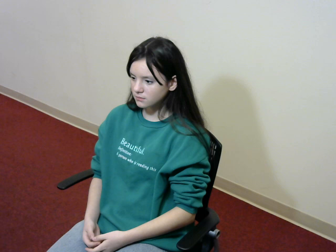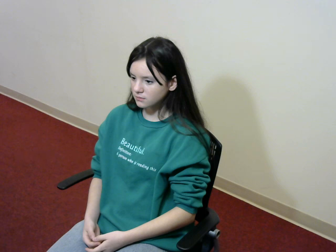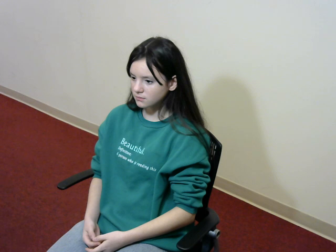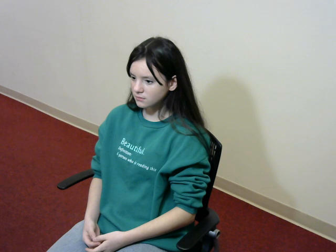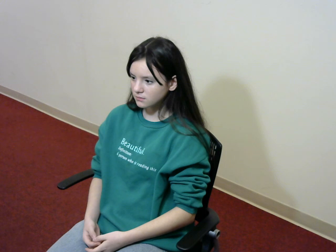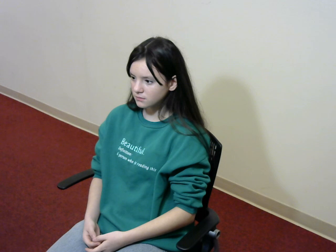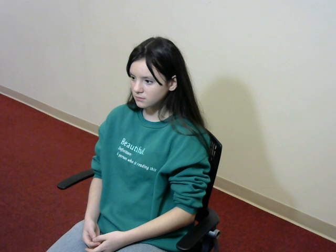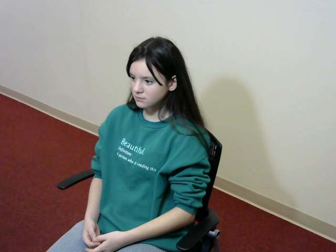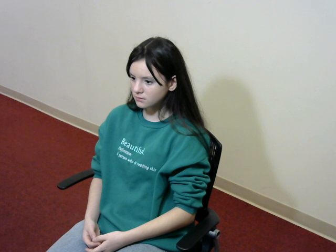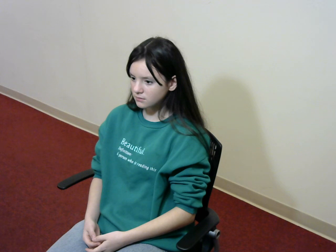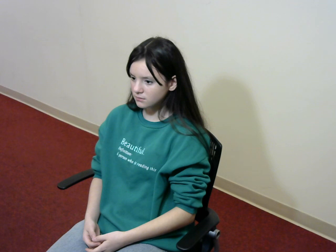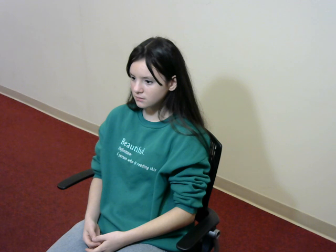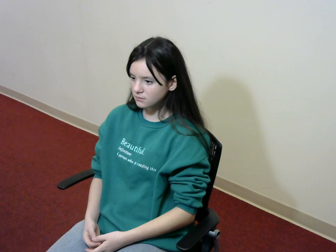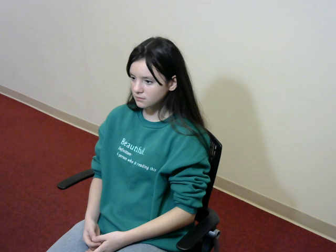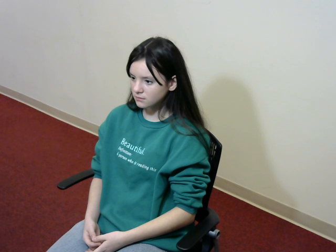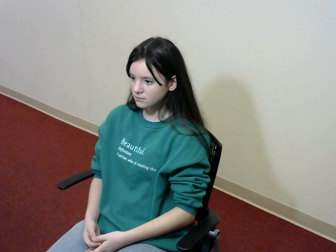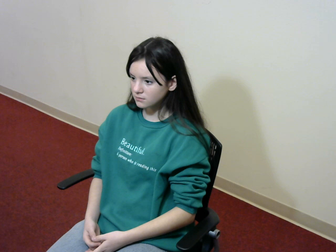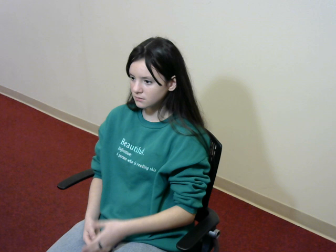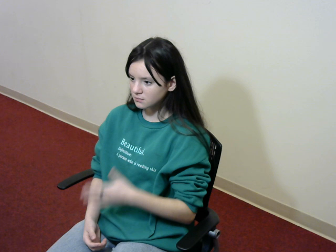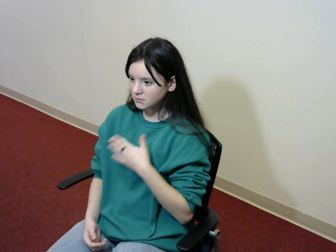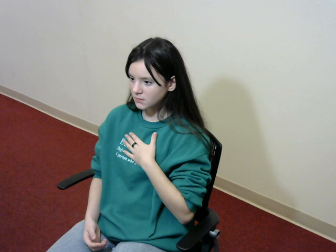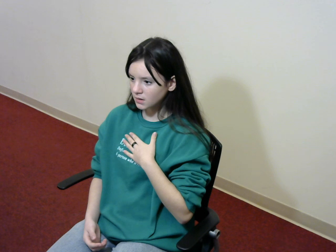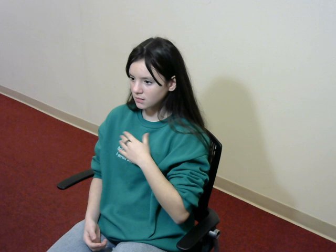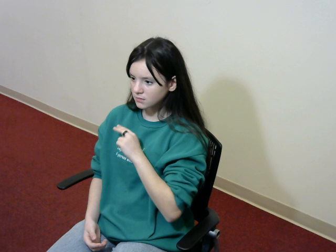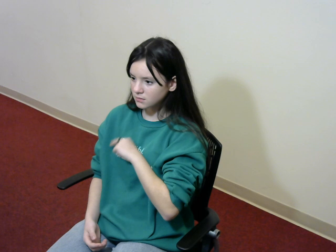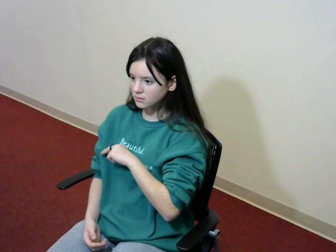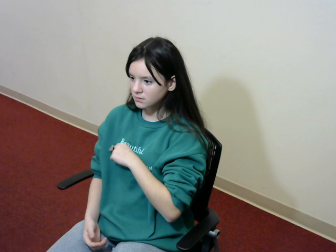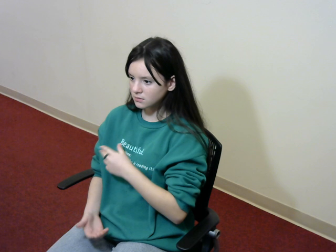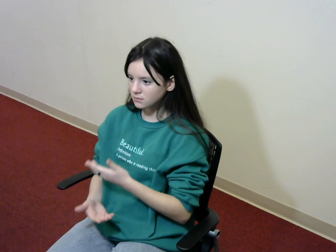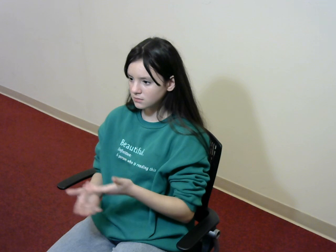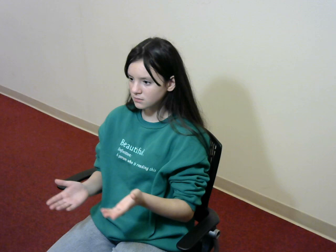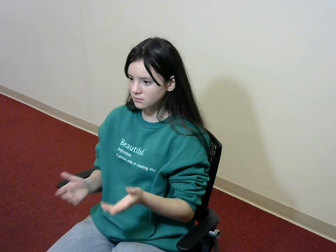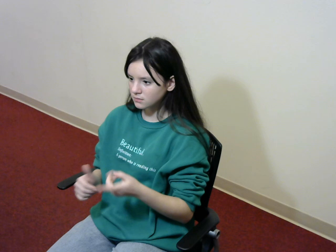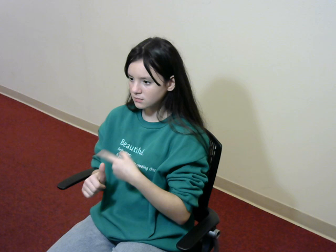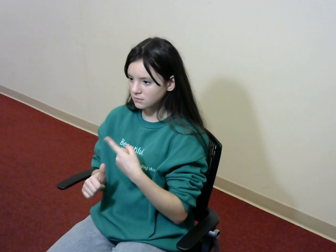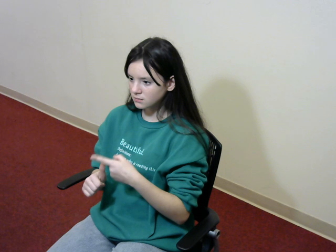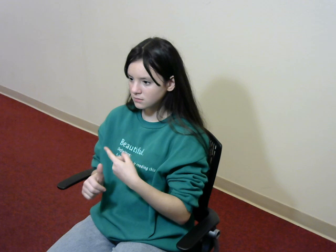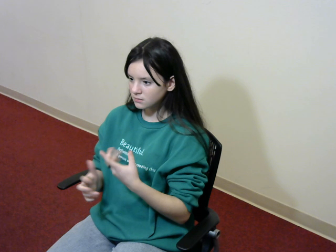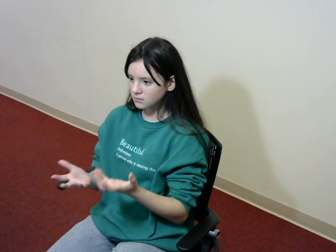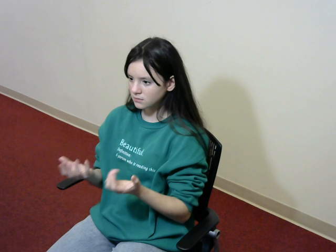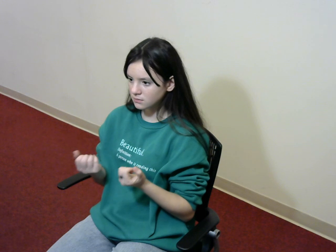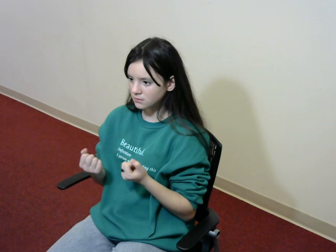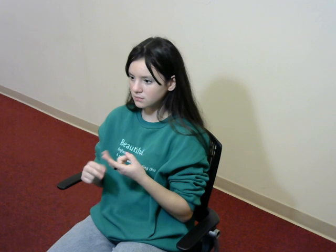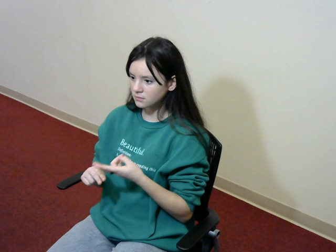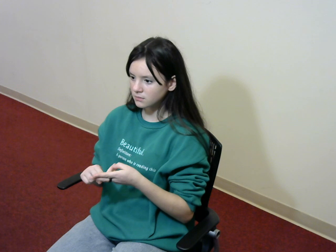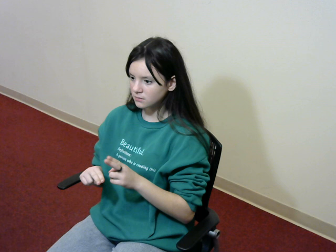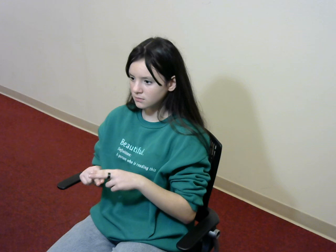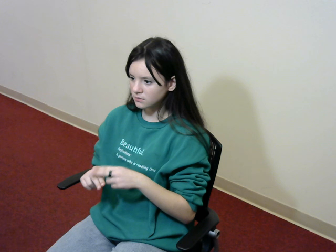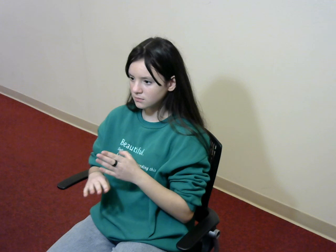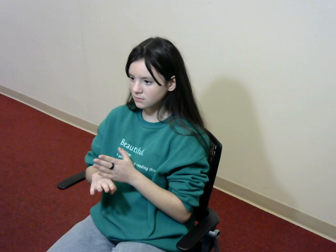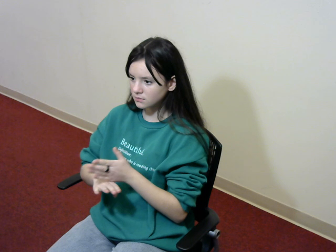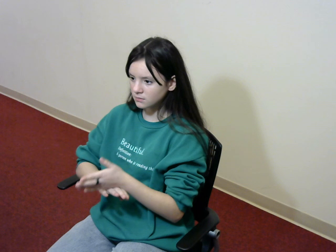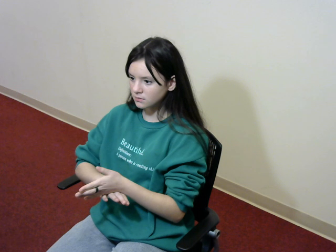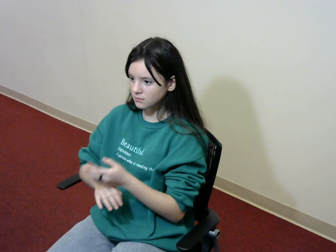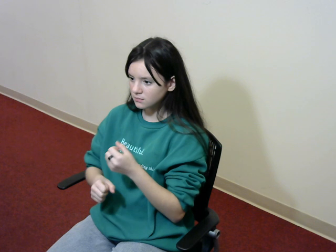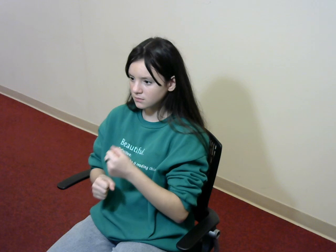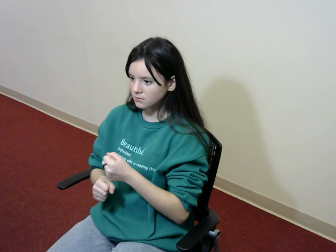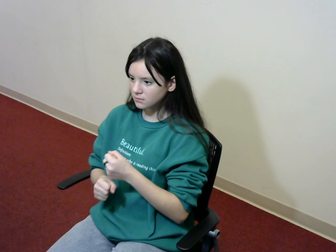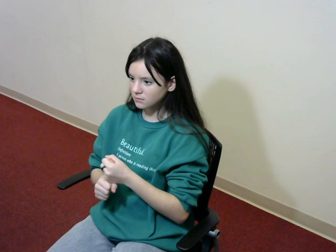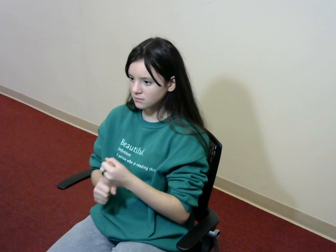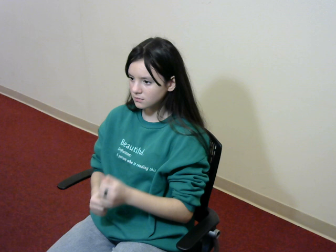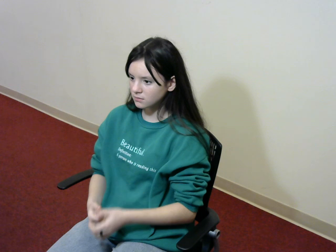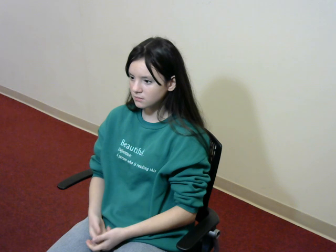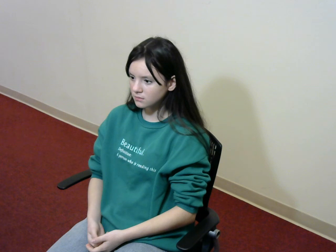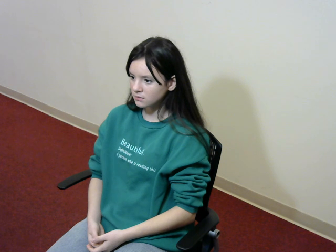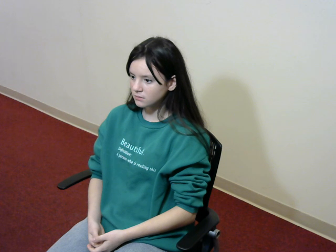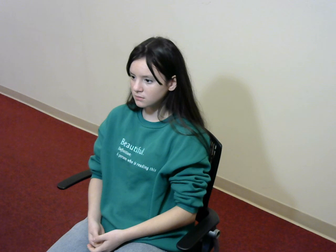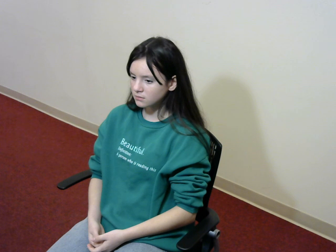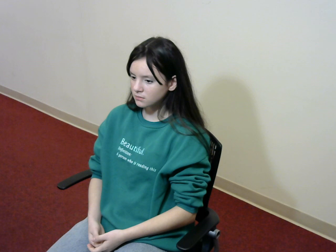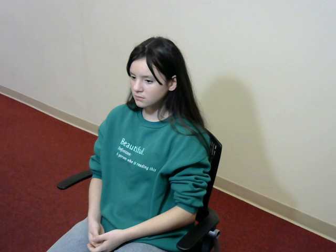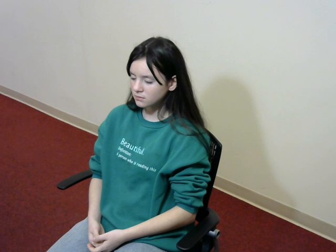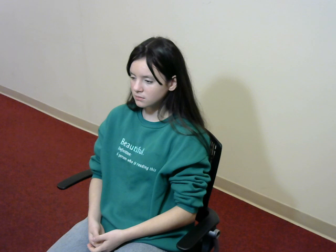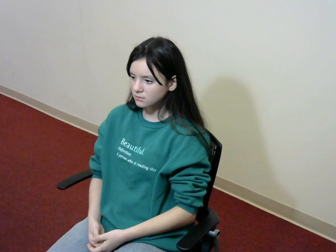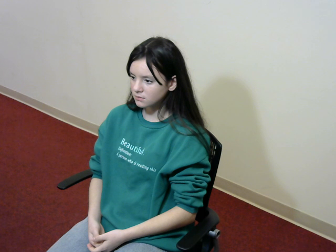Mən işsiz adı almaq üçün müraciət edirəm